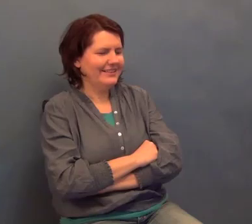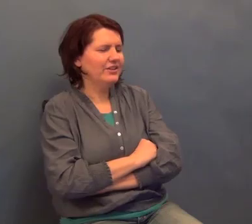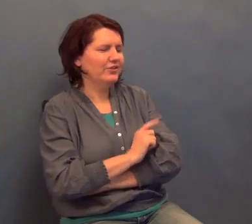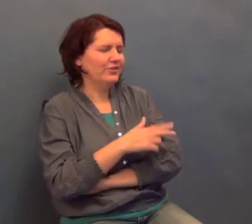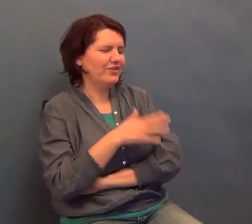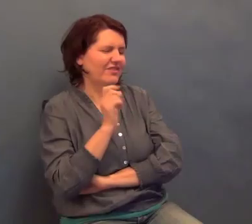Do okna rzuca.